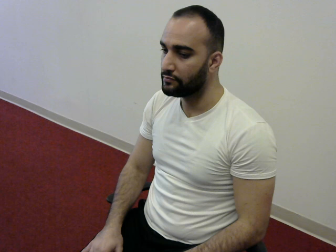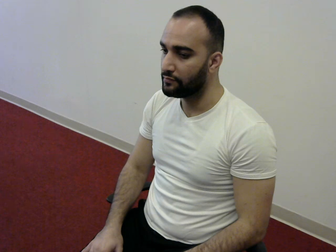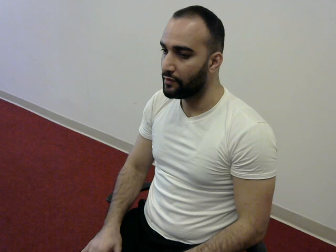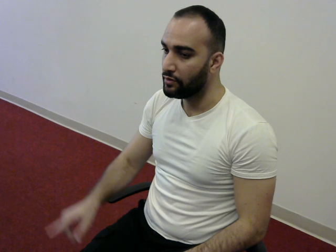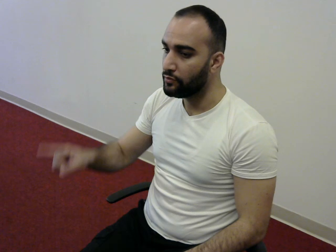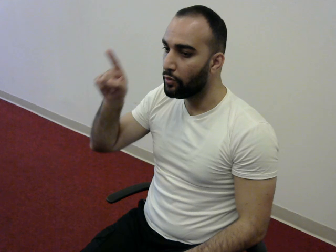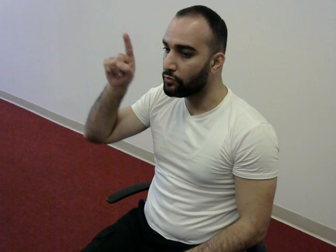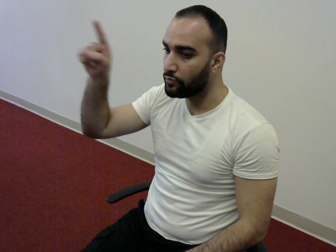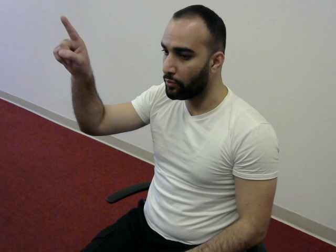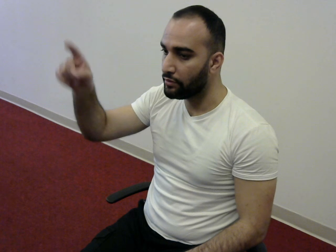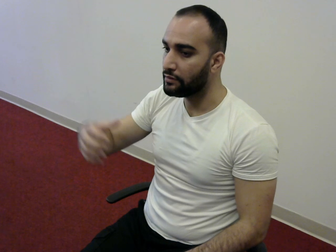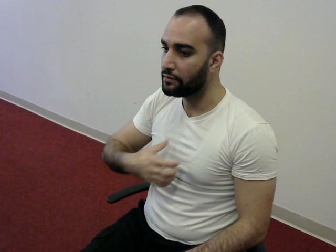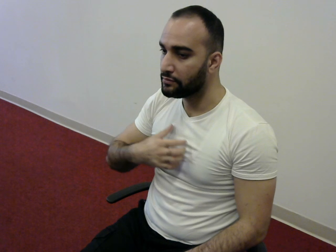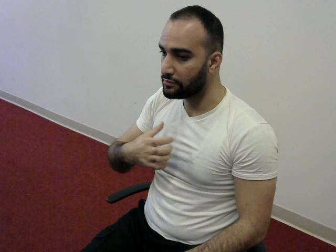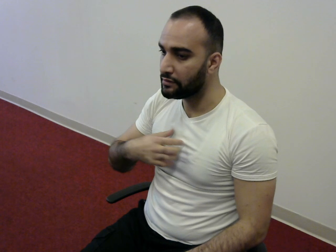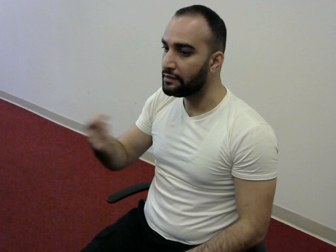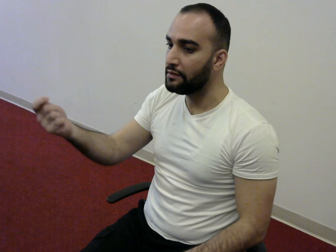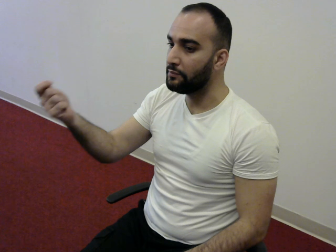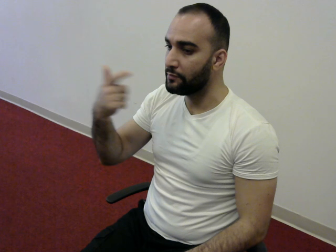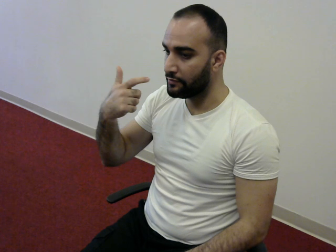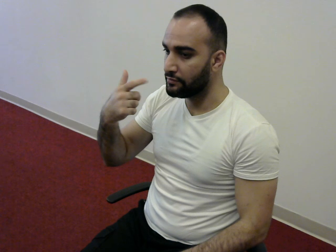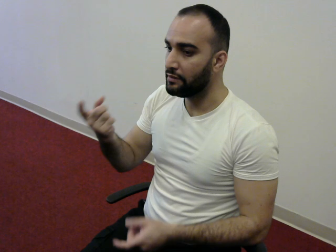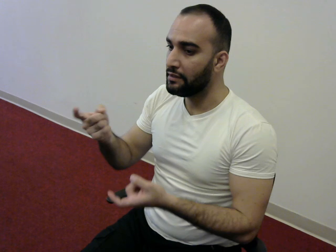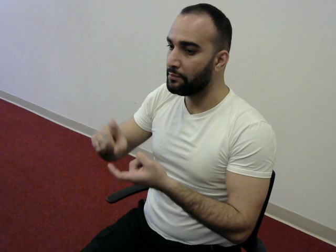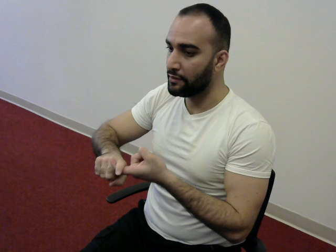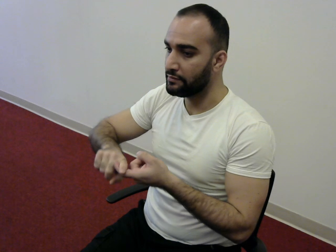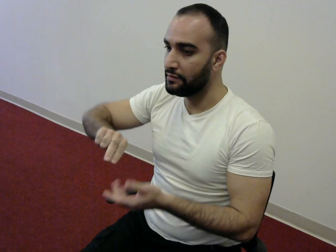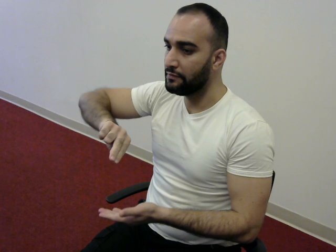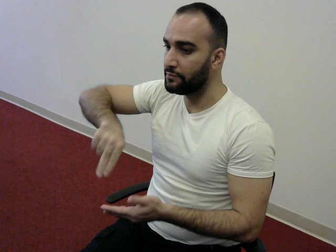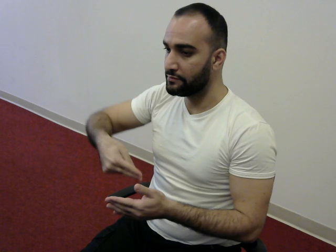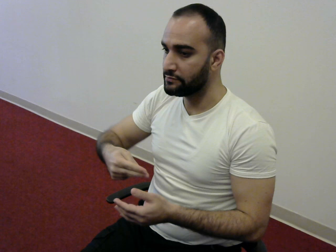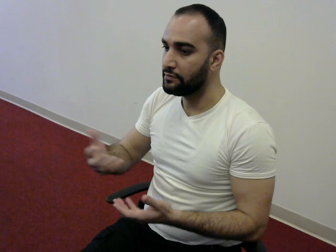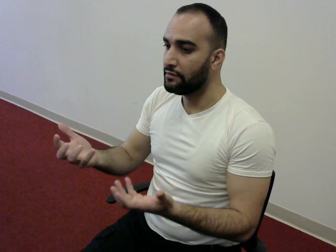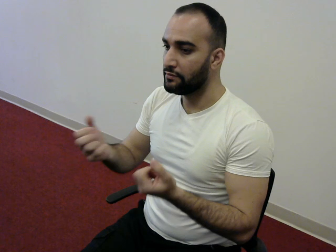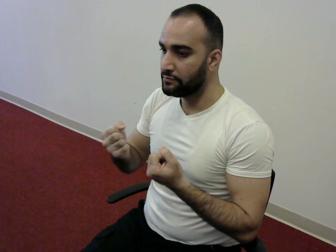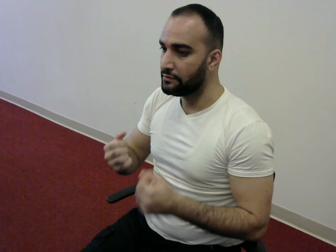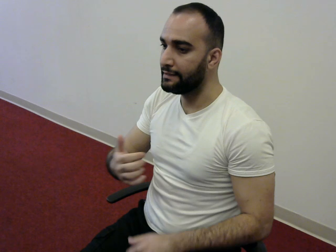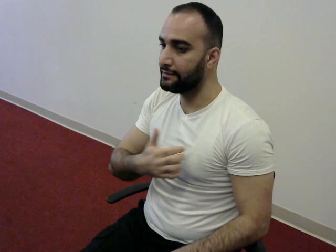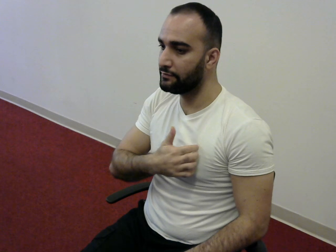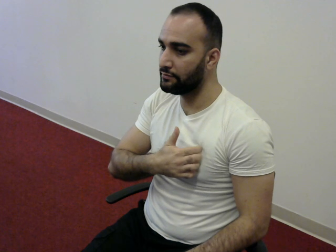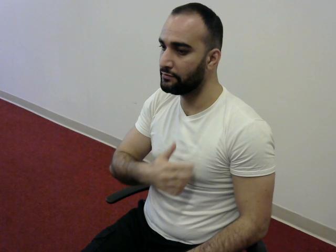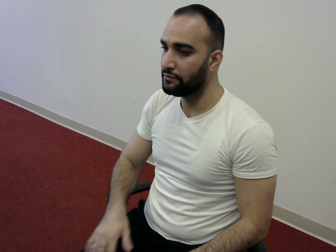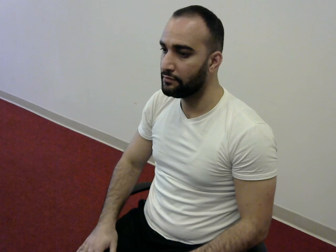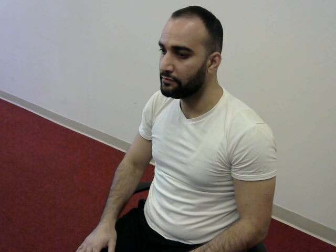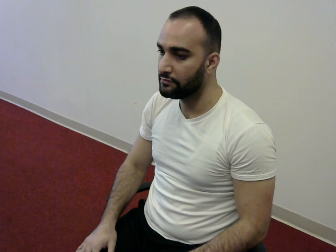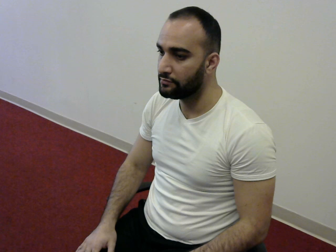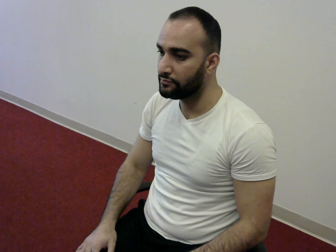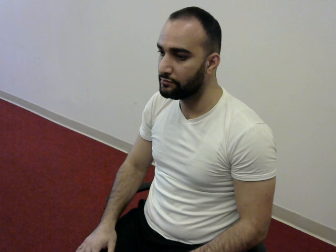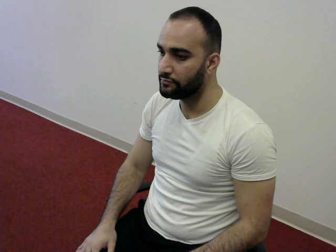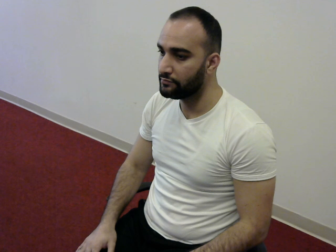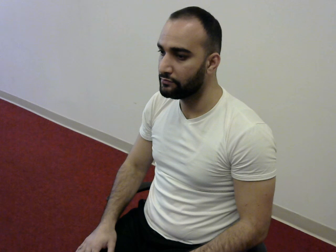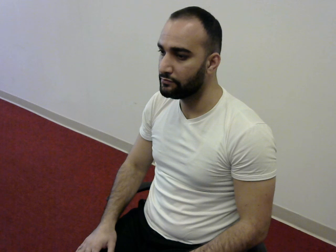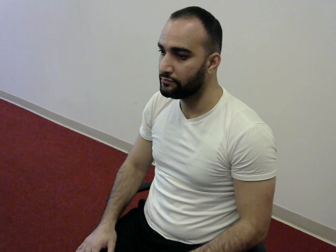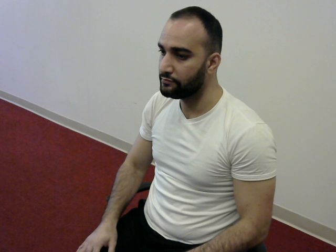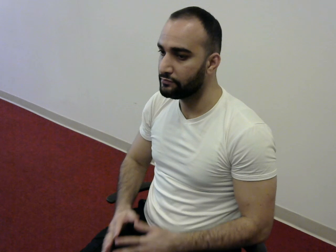O sosial müavinət ilə bağlı arayış almaq istəyir